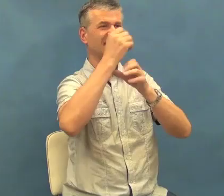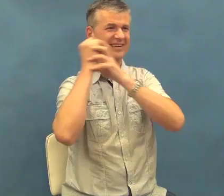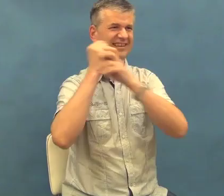Nie.